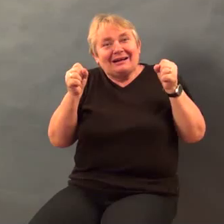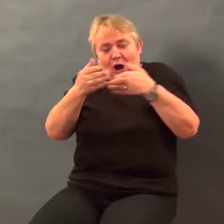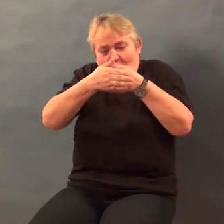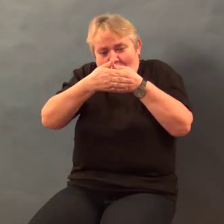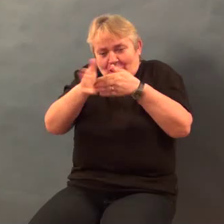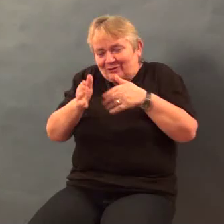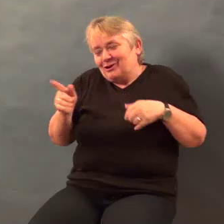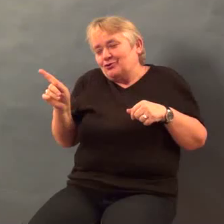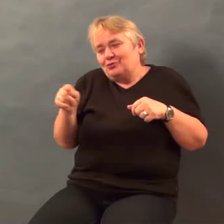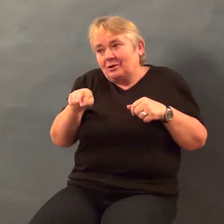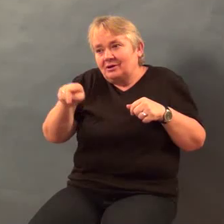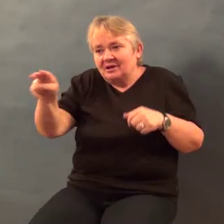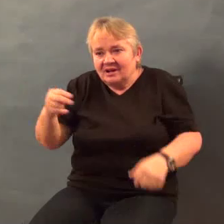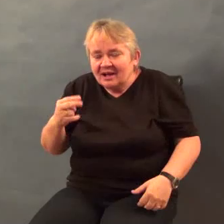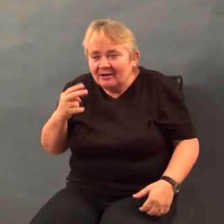Ptaszek otworzył drzwiczki i wyszedł z klatki.